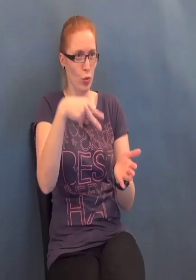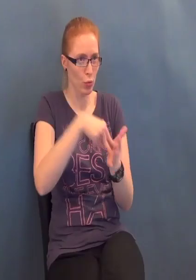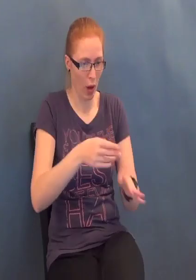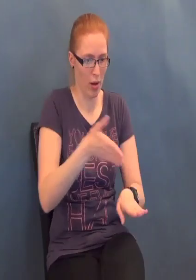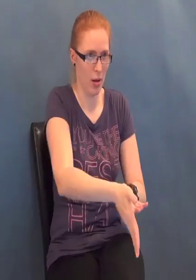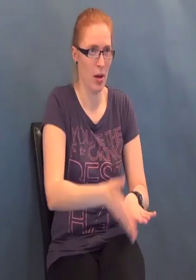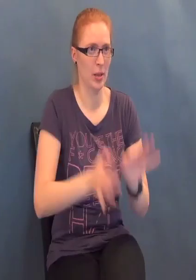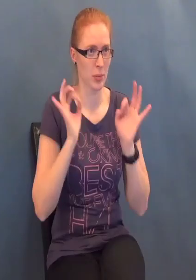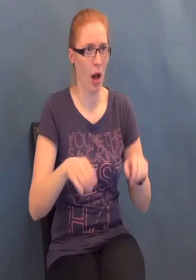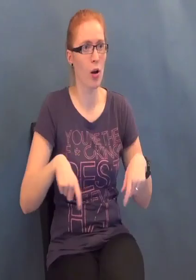Stoisz i piłujesz, to pasuje.